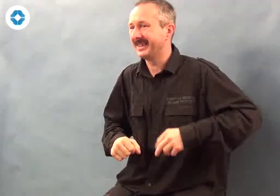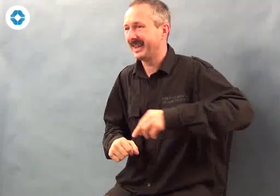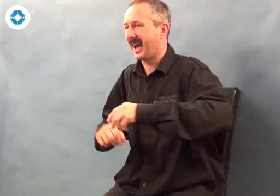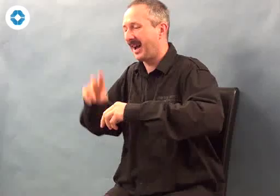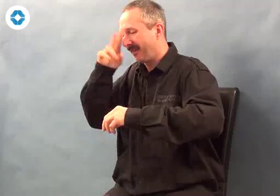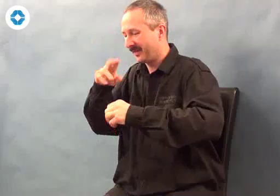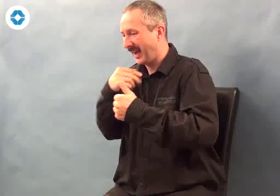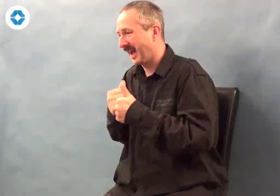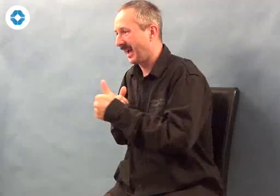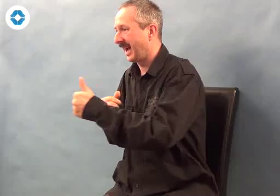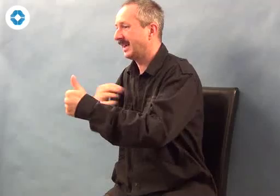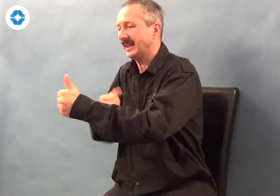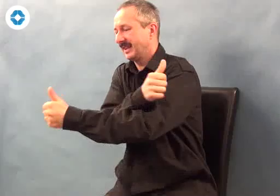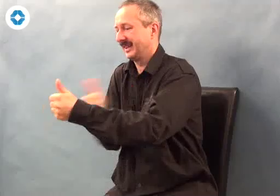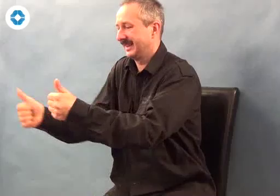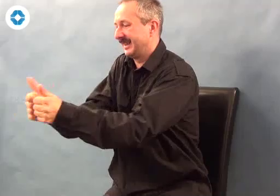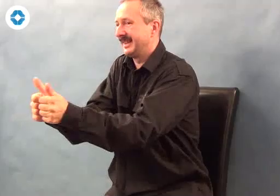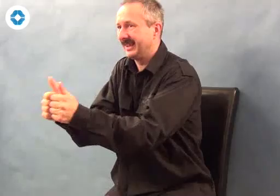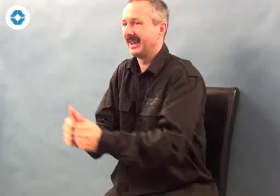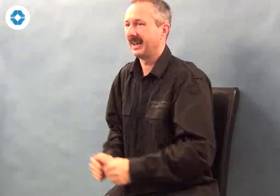Tata idzie, a syn do niego podchodzi.